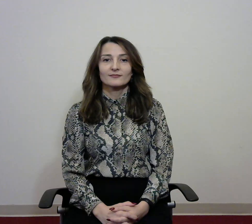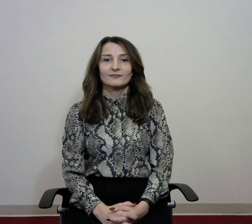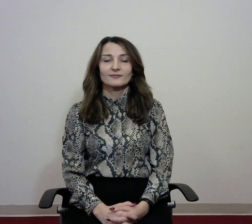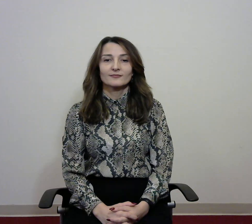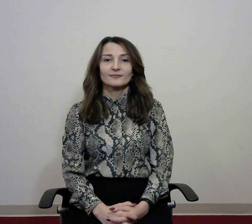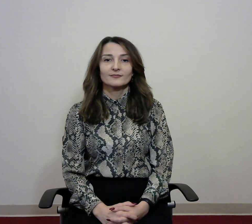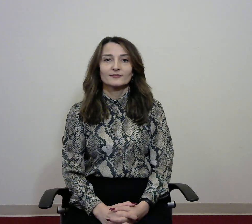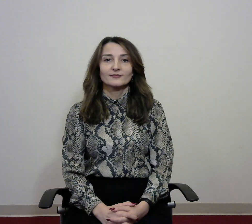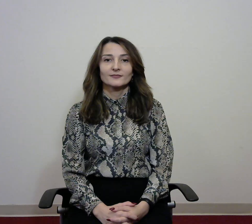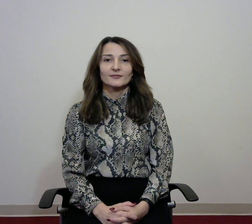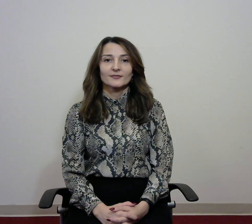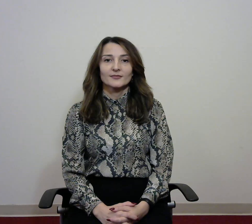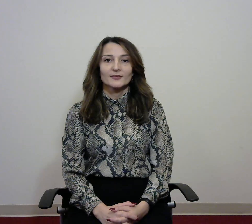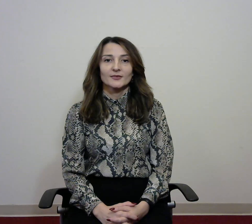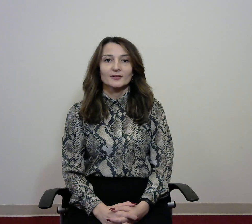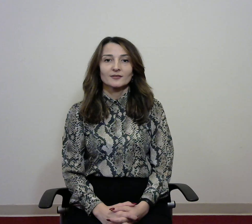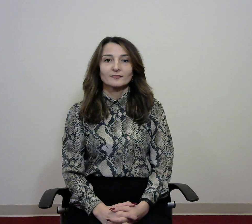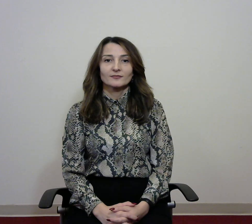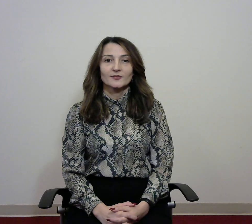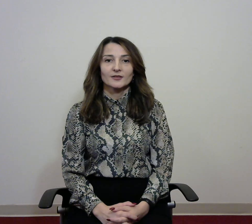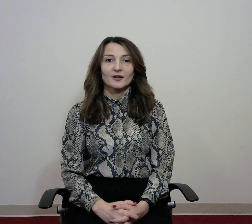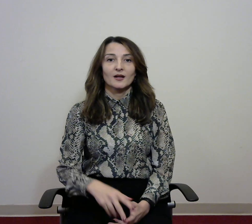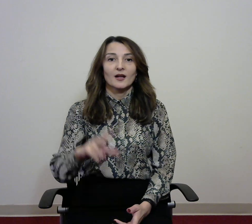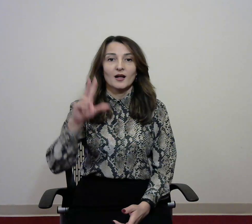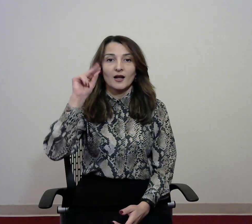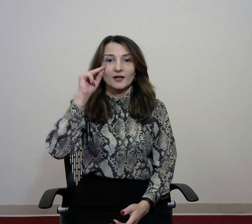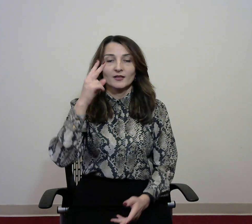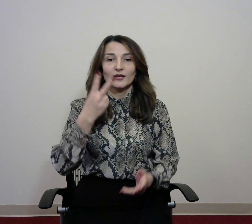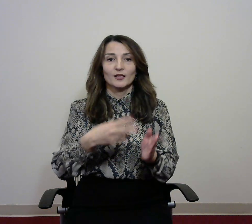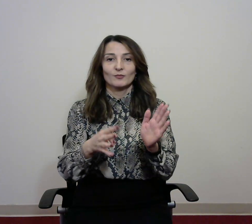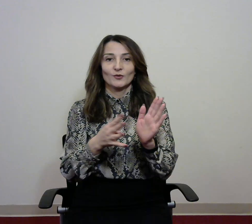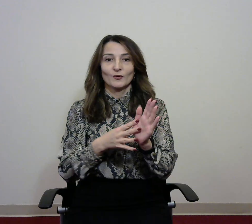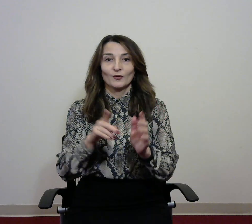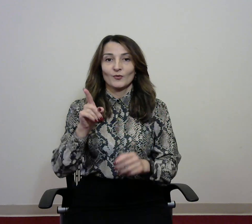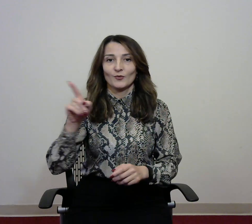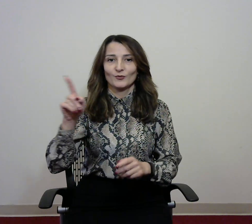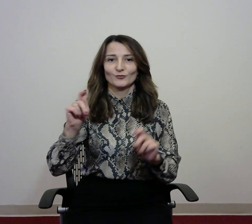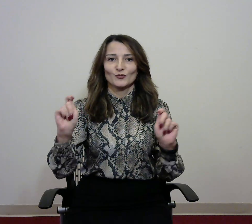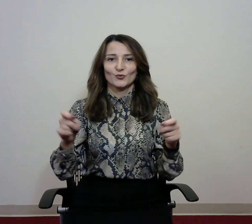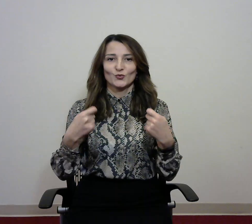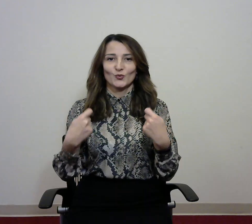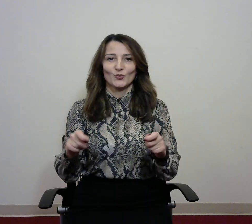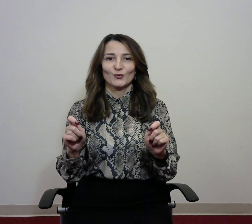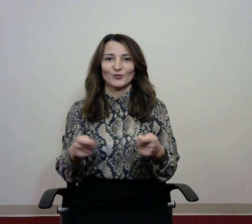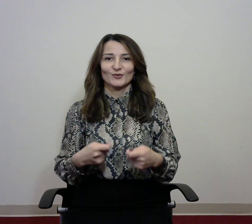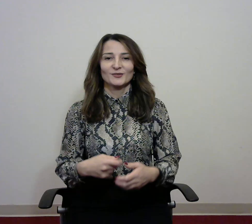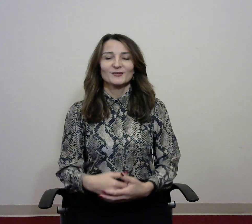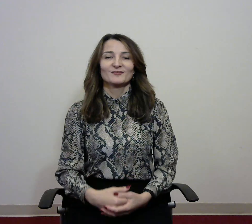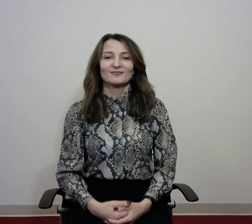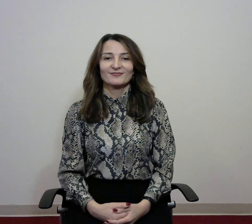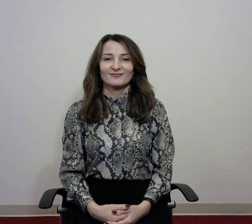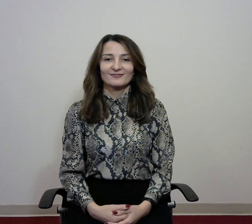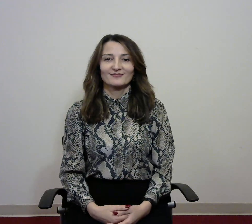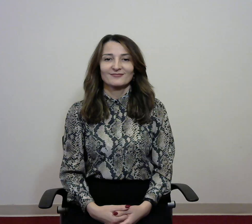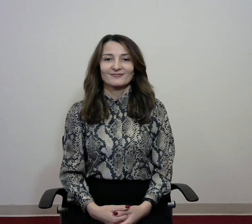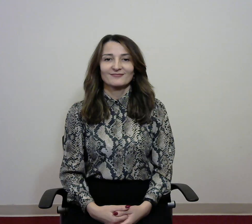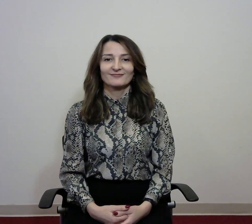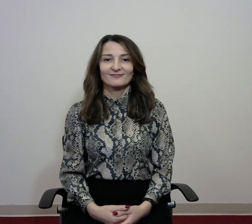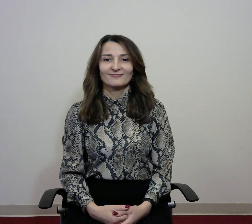Ayın 29-u onun toyudur